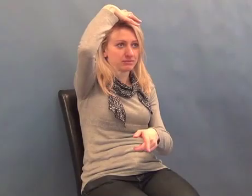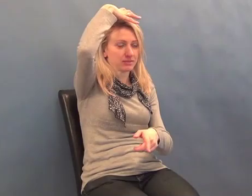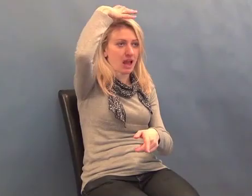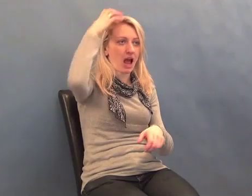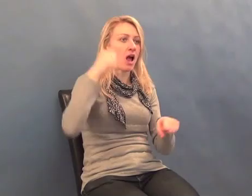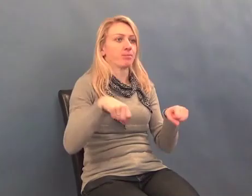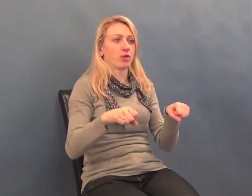A do motoru nie.